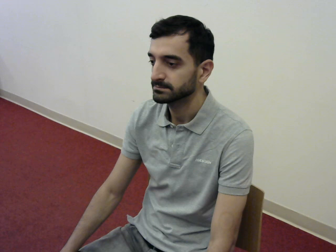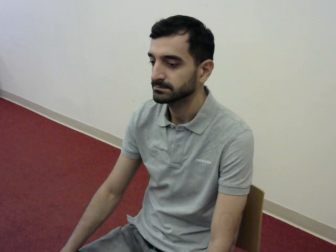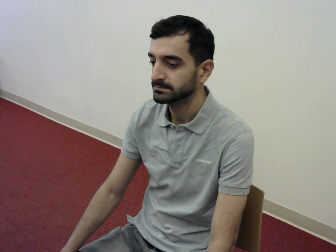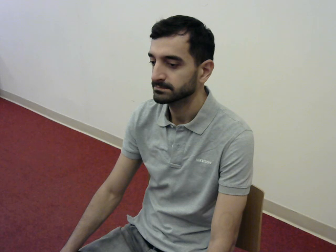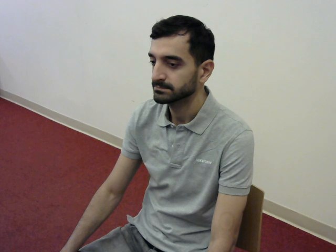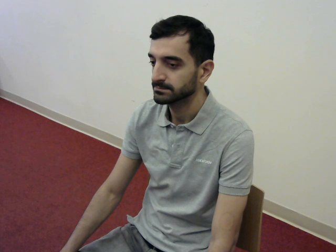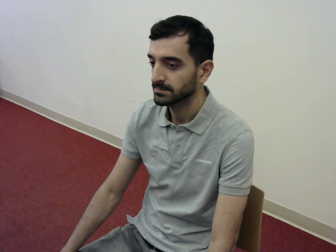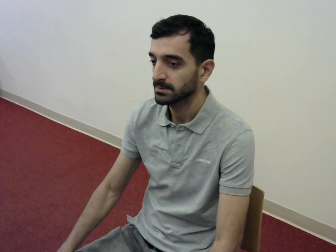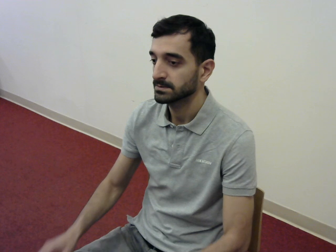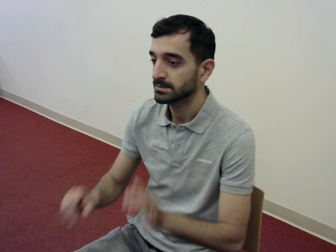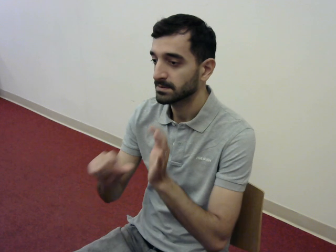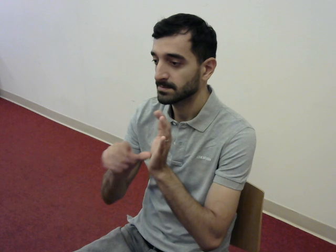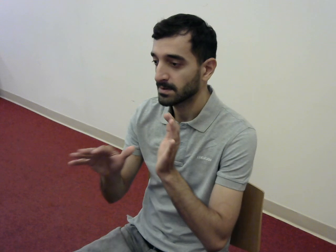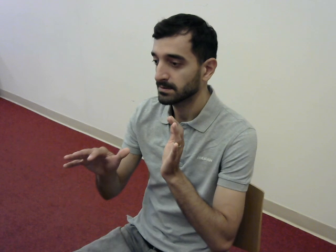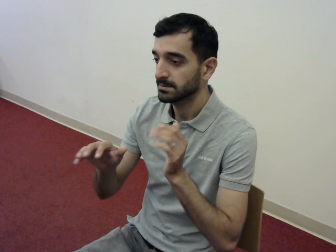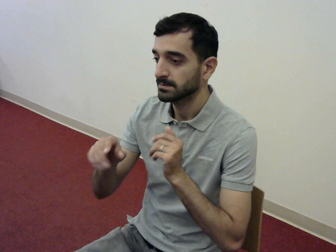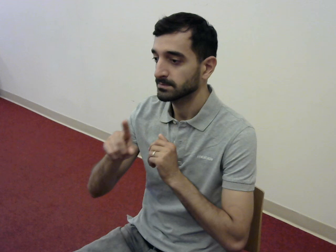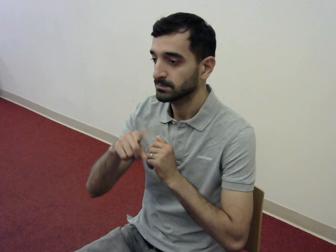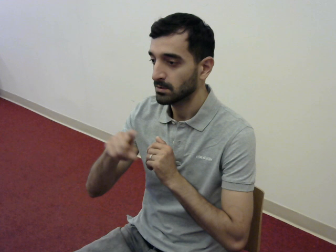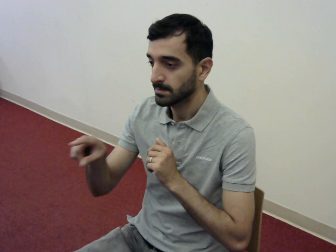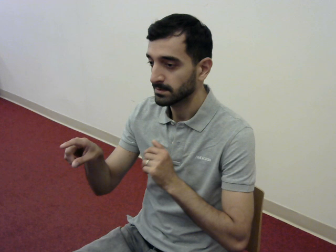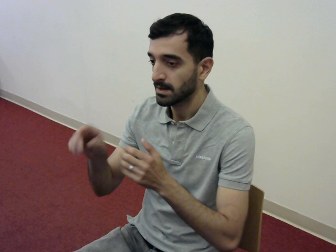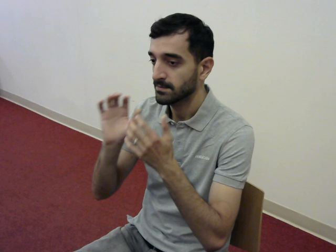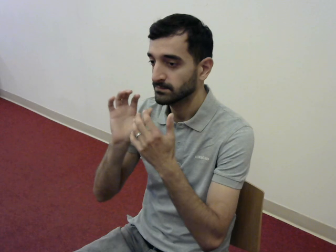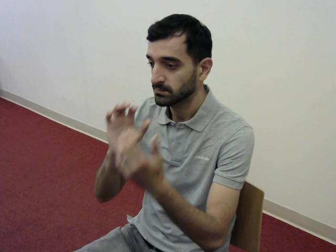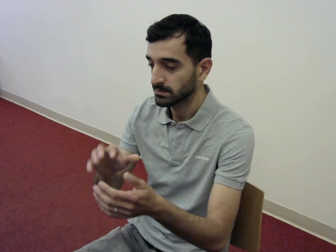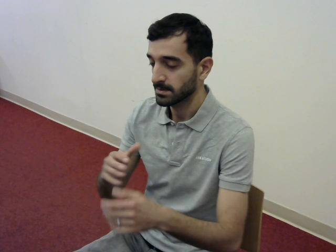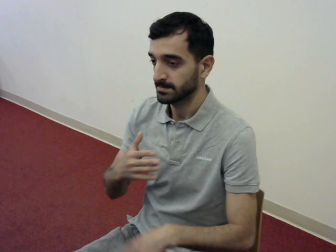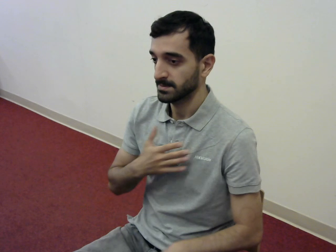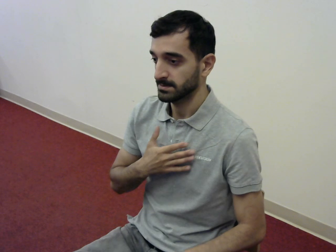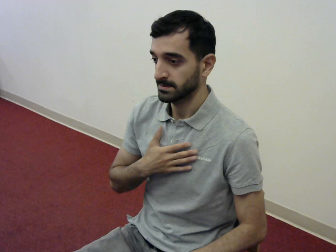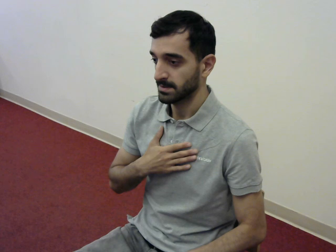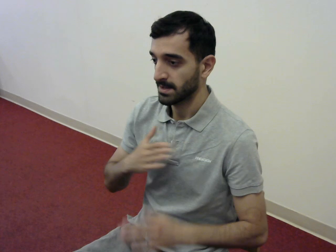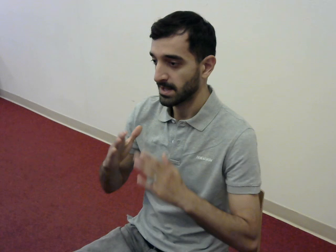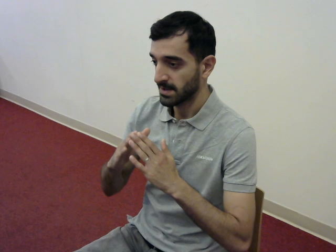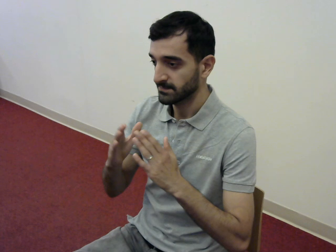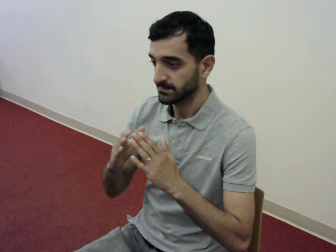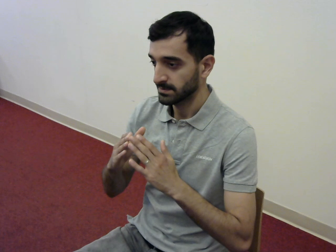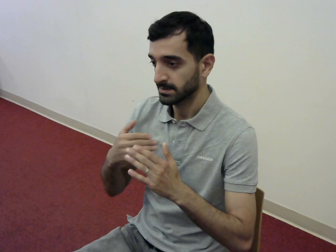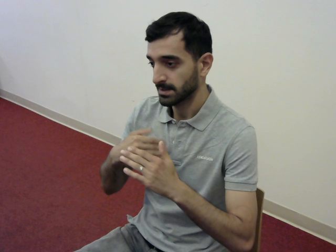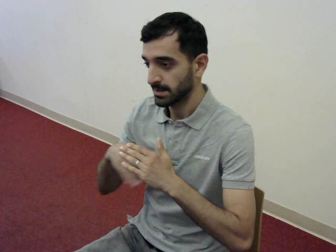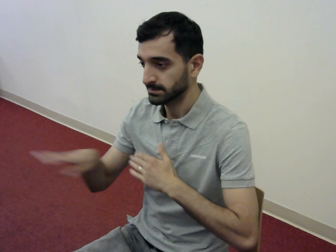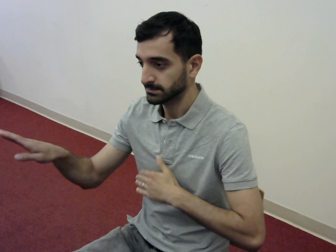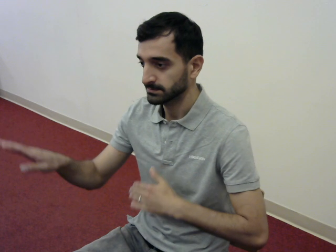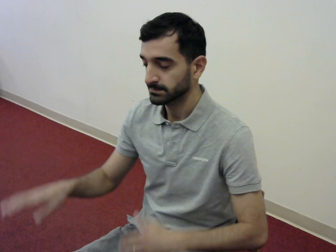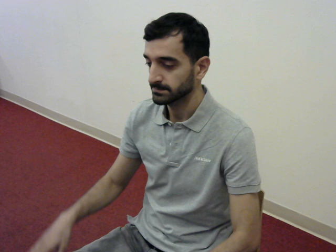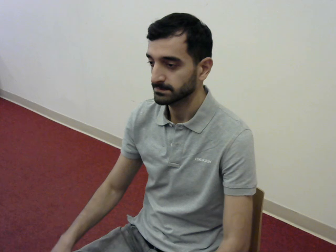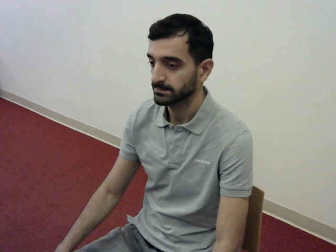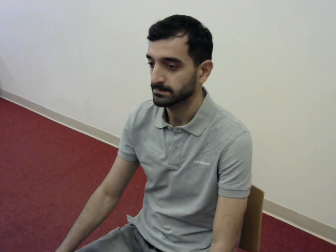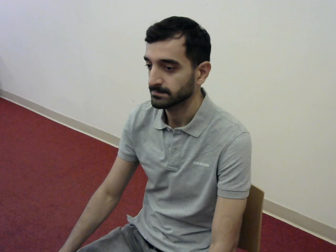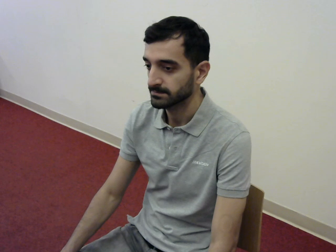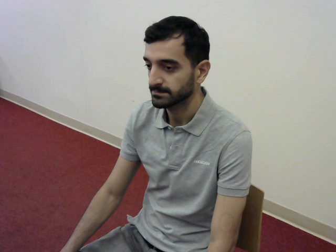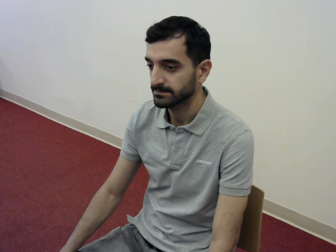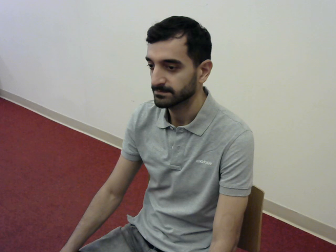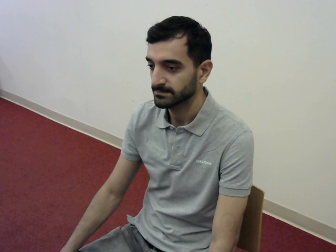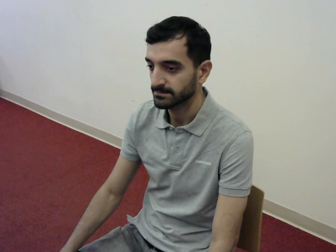65 saylı avtobus mənim evimə gedir